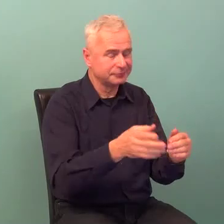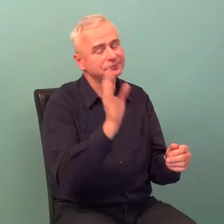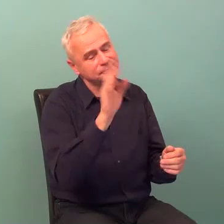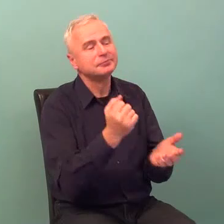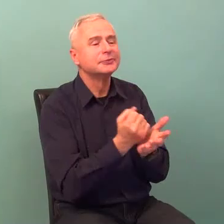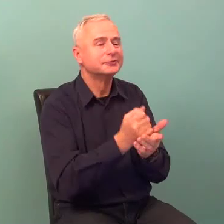Będziemy rozmawiać o mojej sprawie?